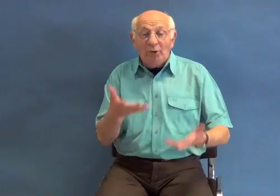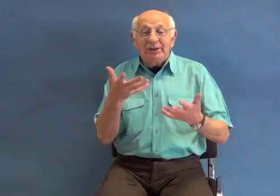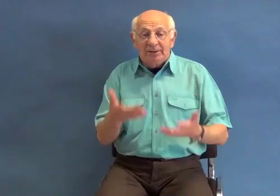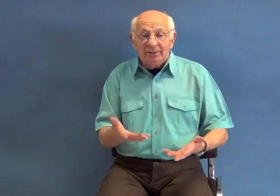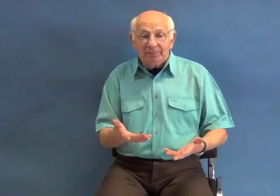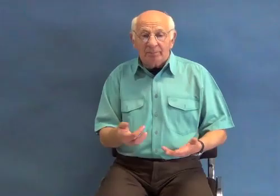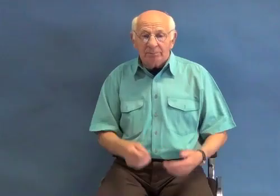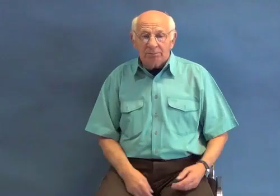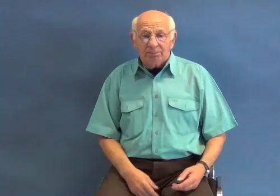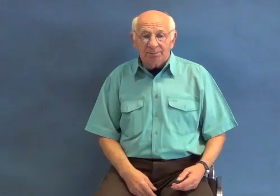Chce.